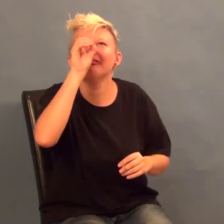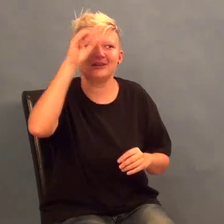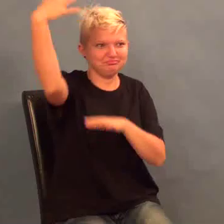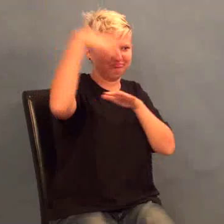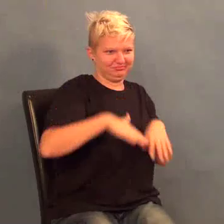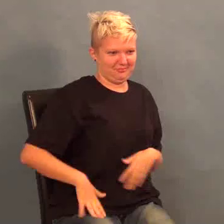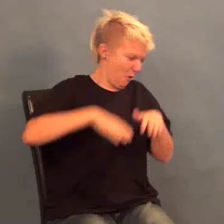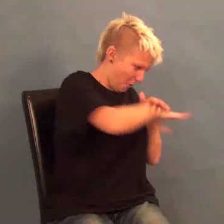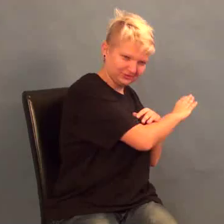Pies schował się przed gryzącymi osami.